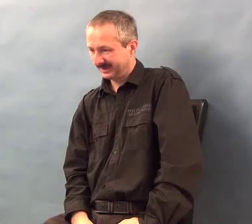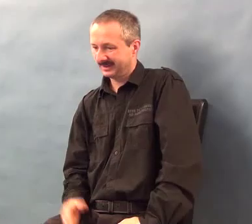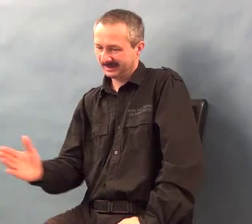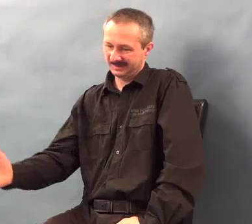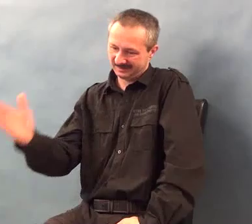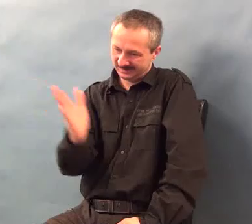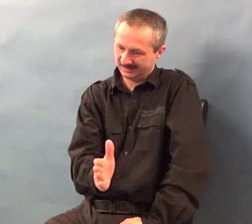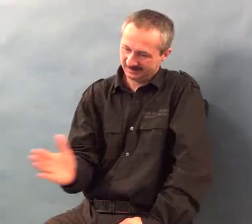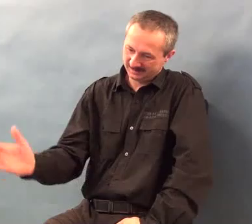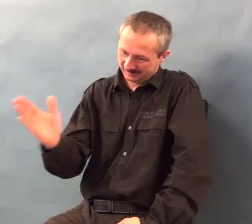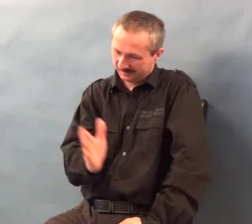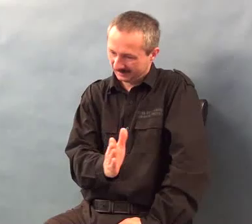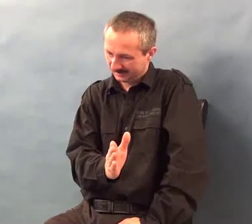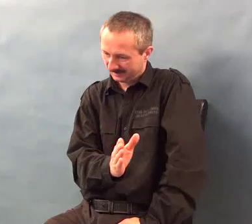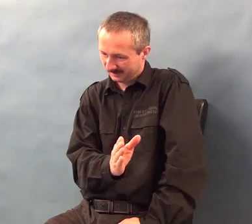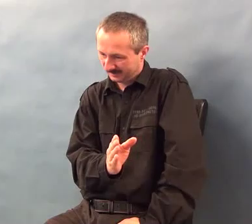Następnie...